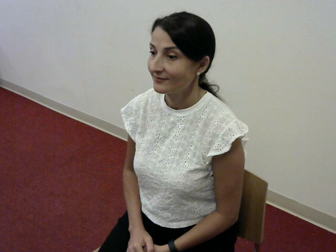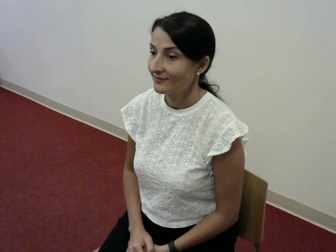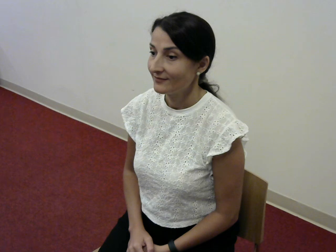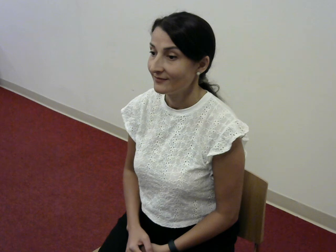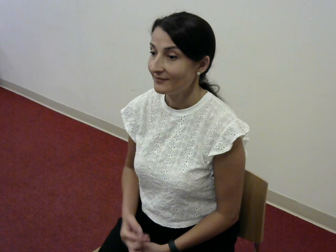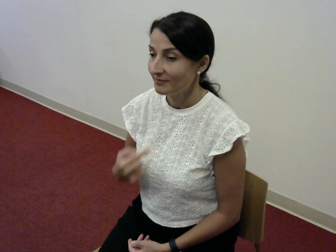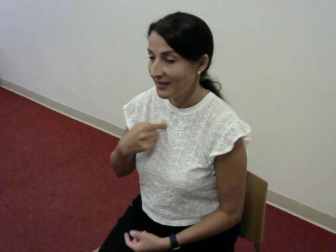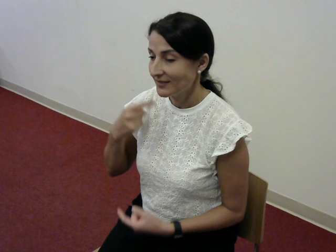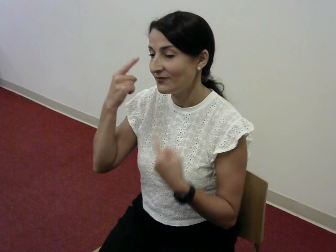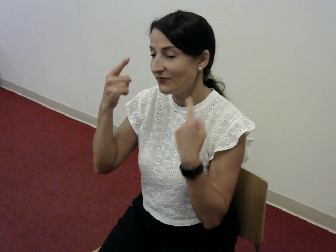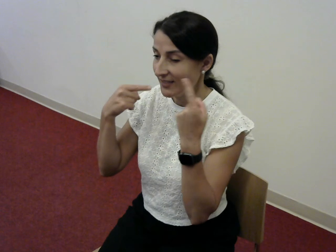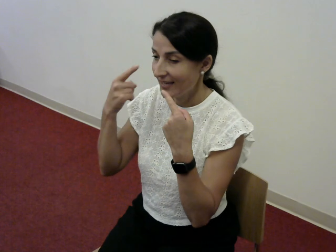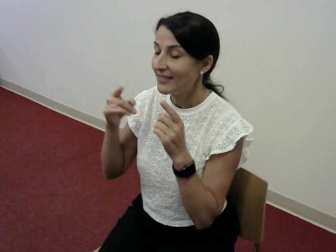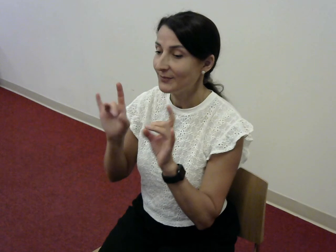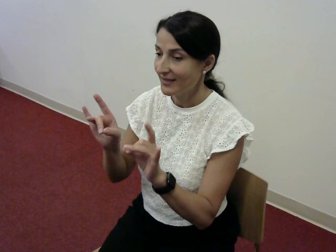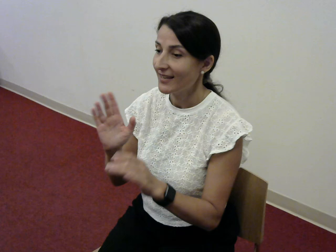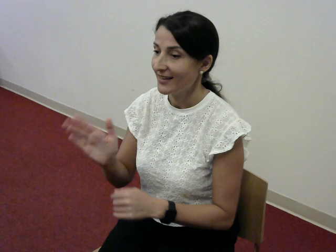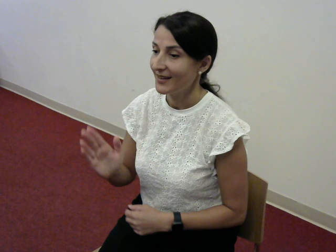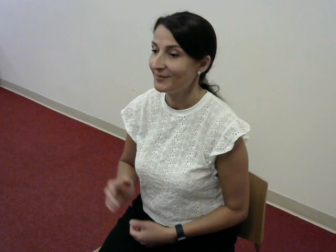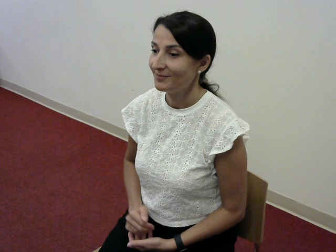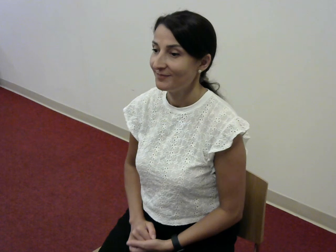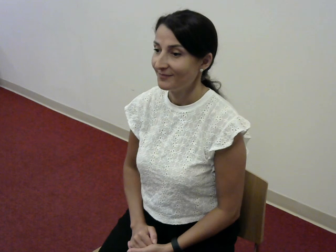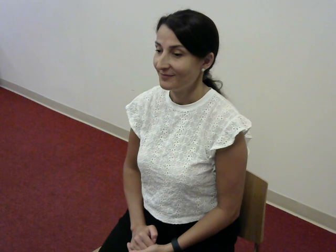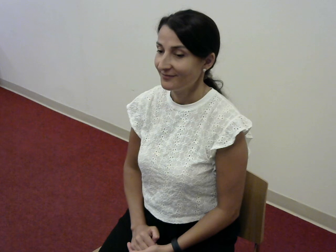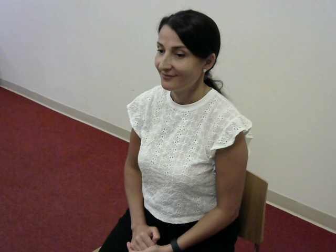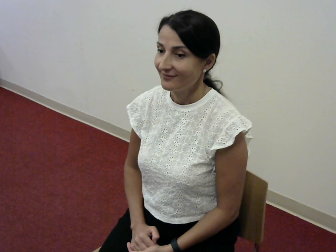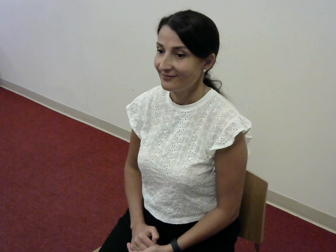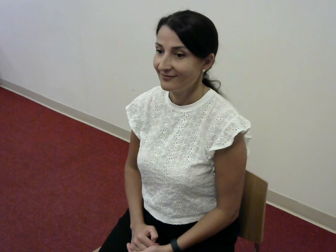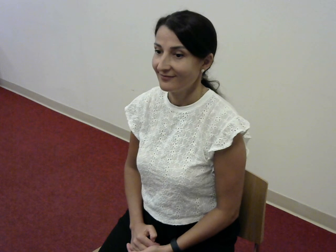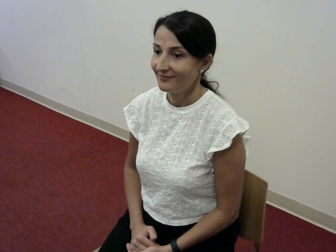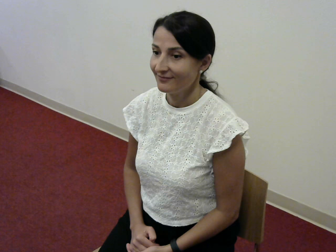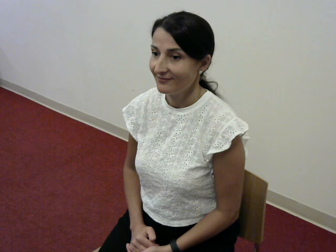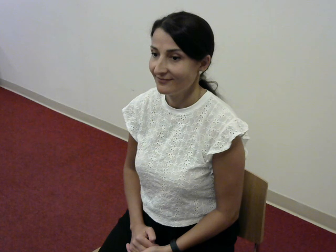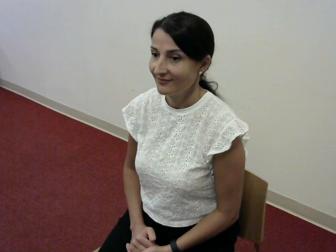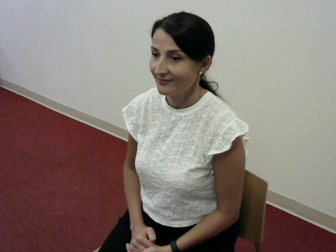Mən fikirləşim, deyərəm